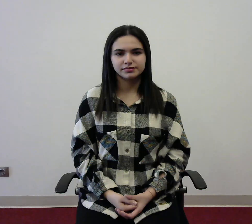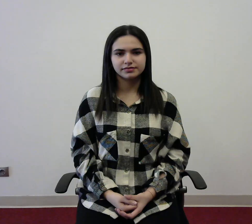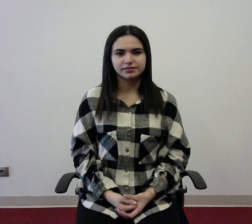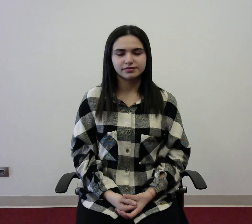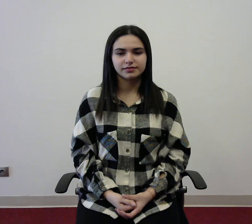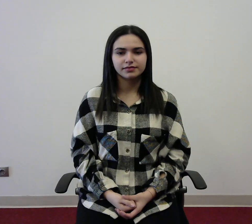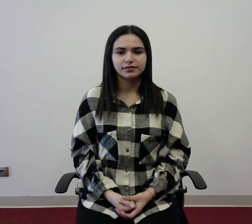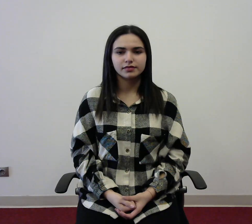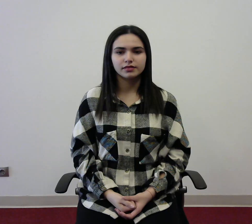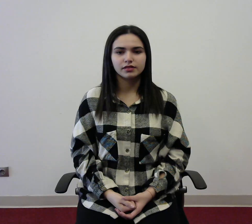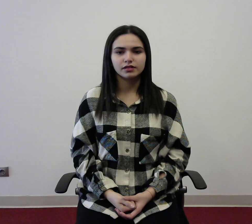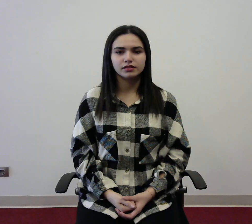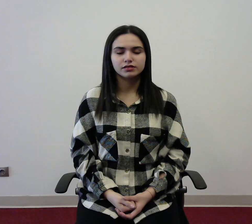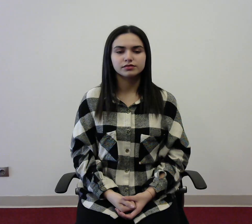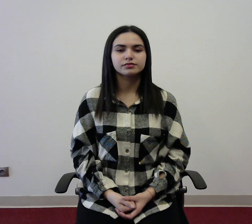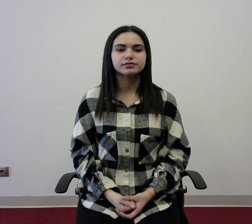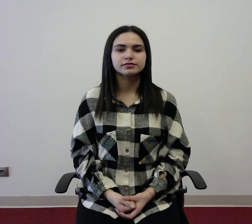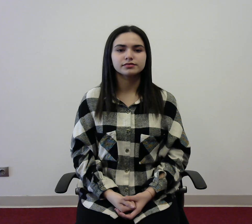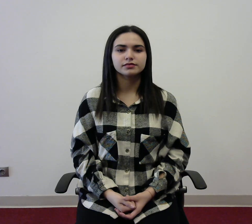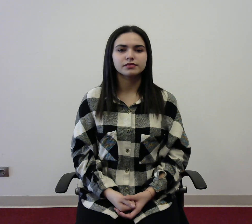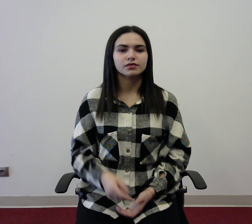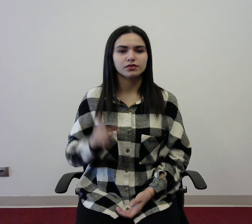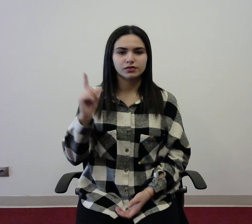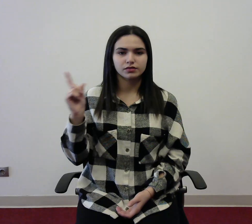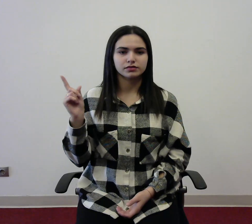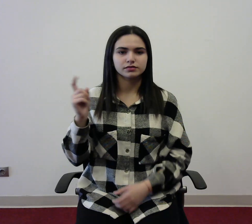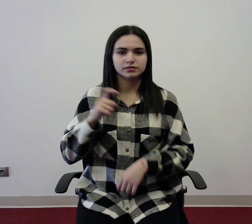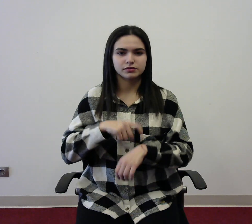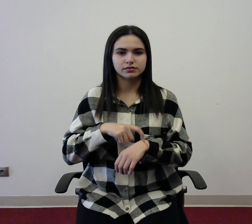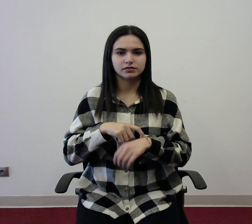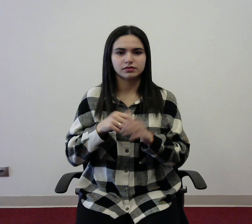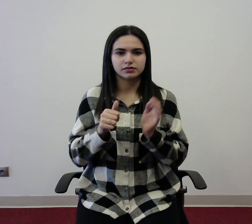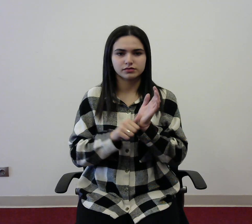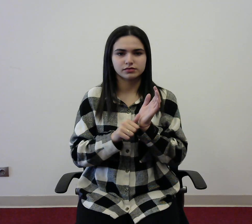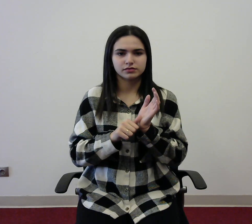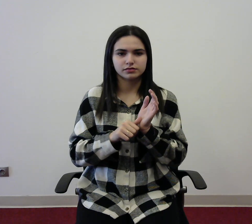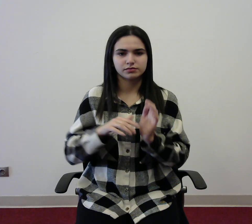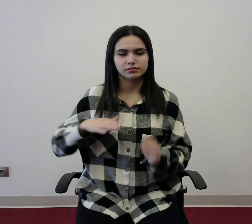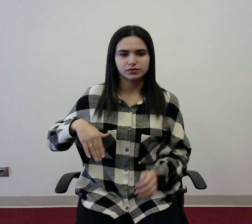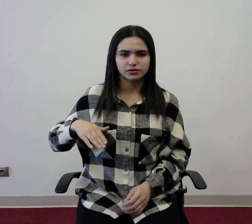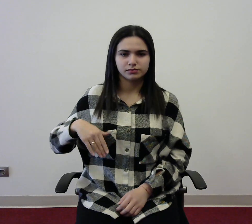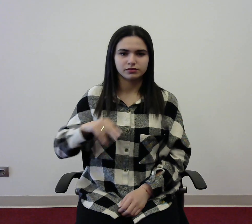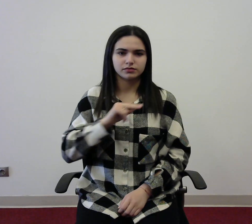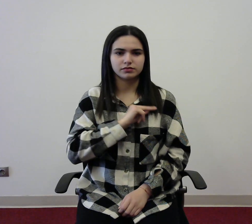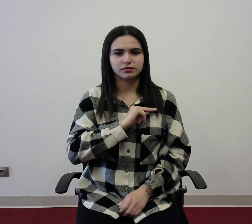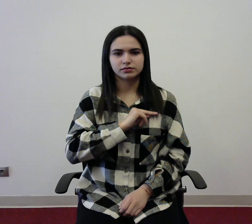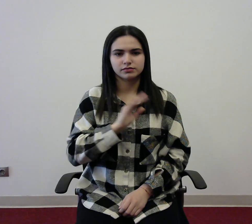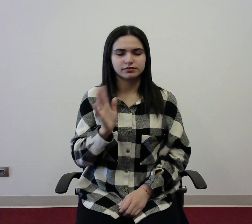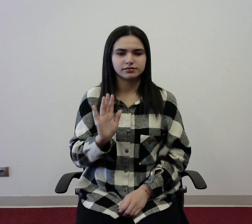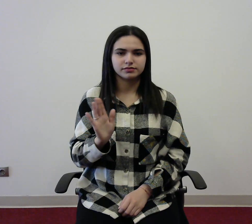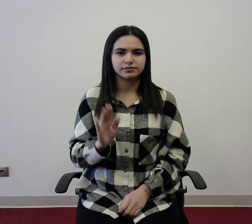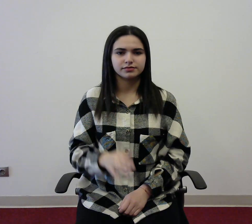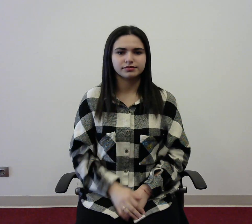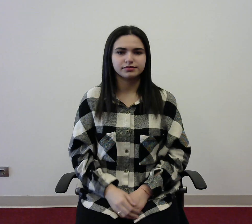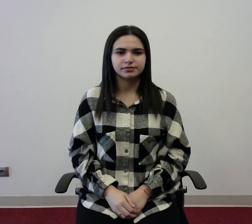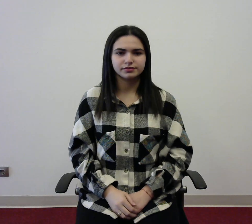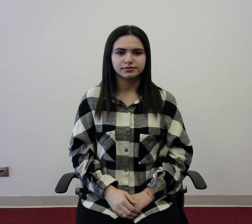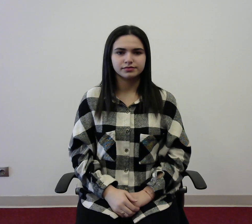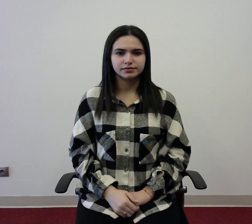O saat 6-dan sonra işləmir